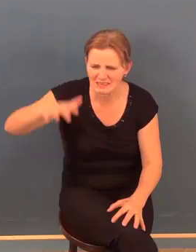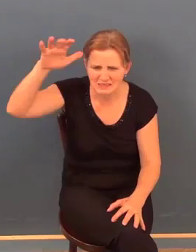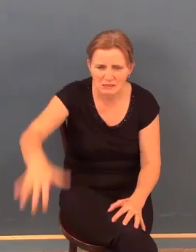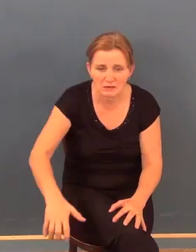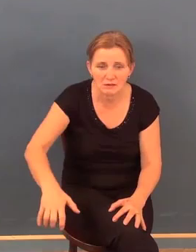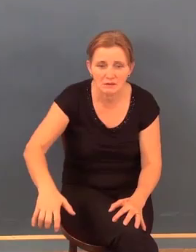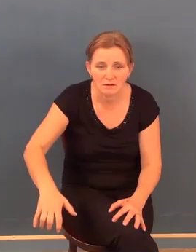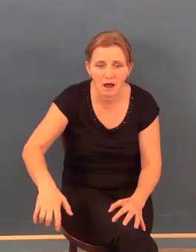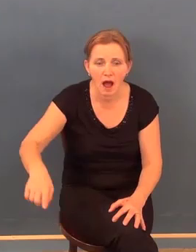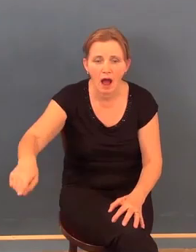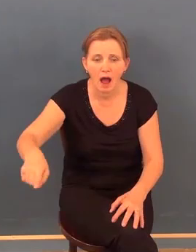Myszka chce wyłączyć budzik.